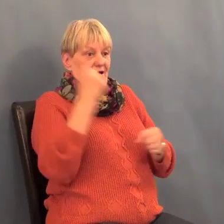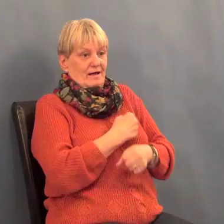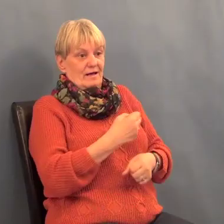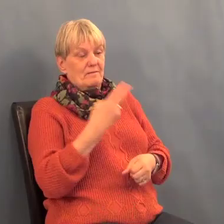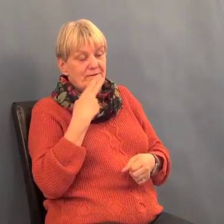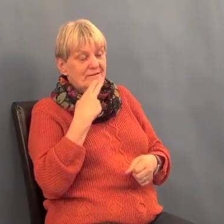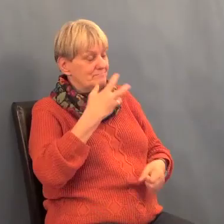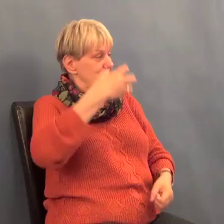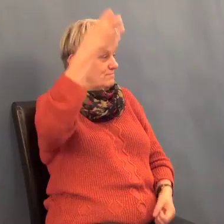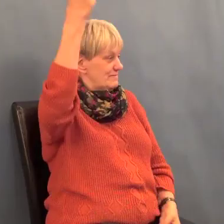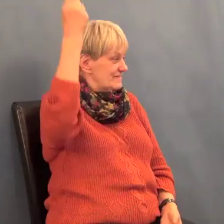Czujnik dymu wyczuł papierosa.